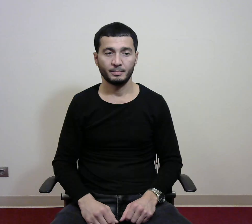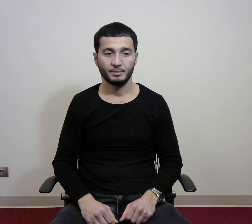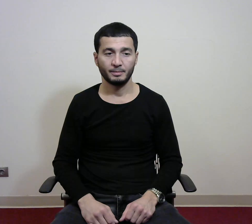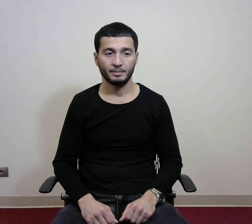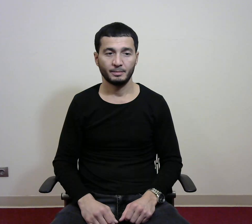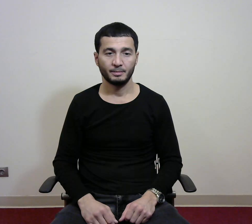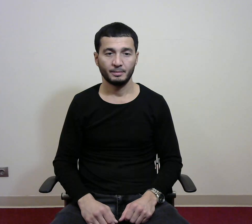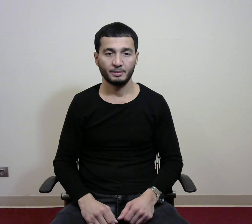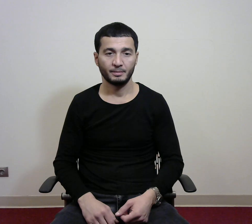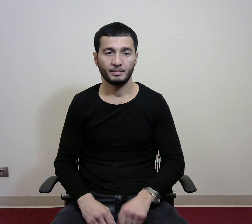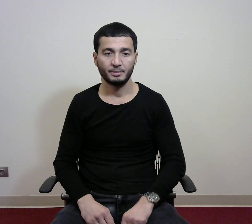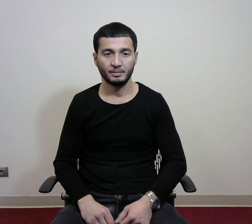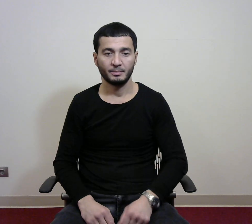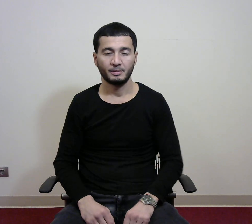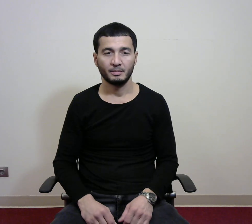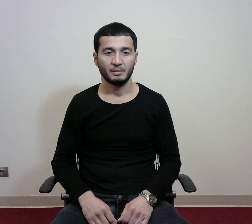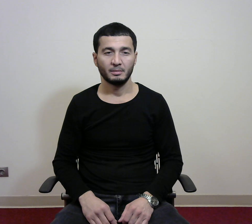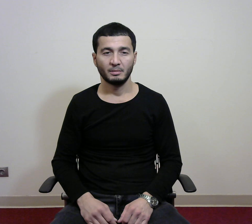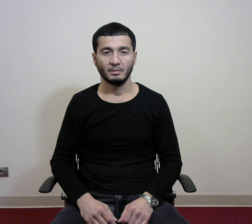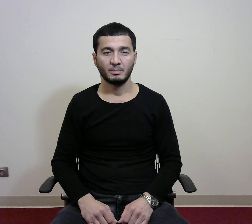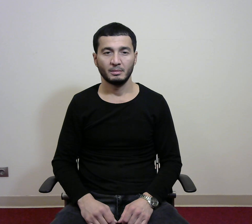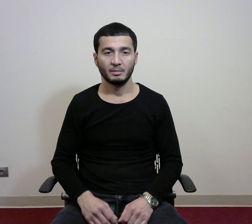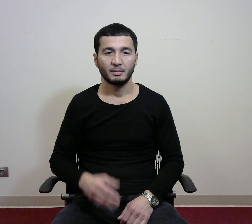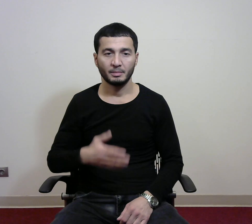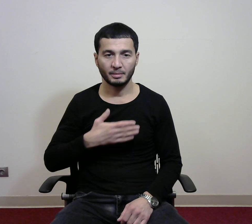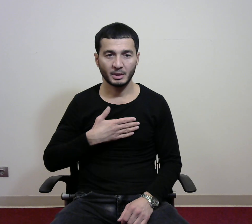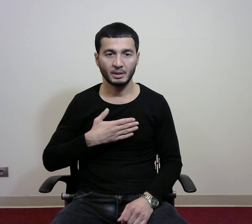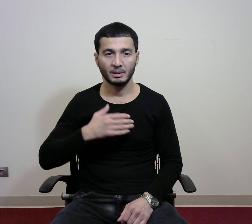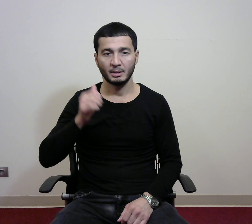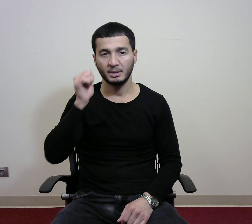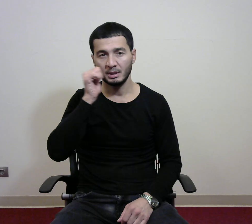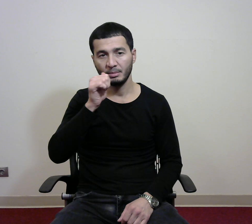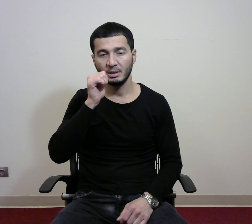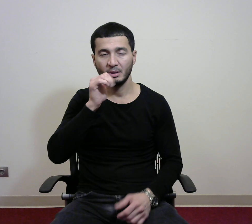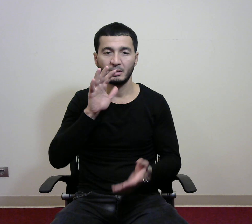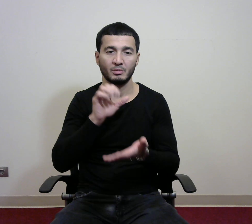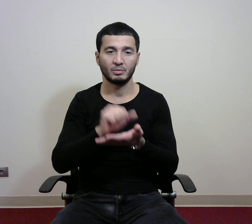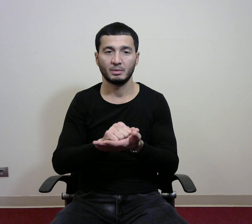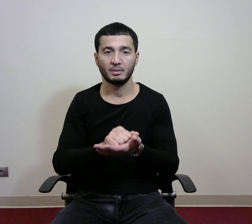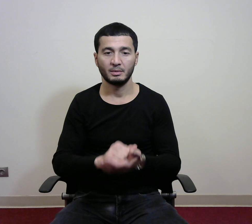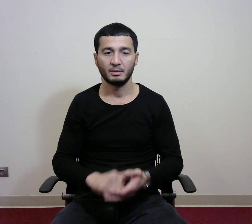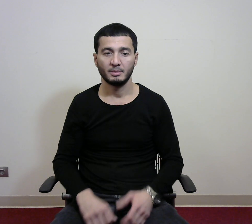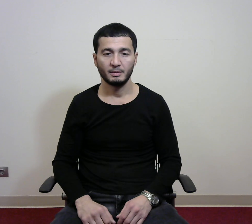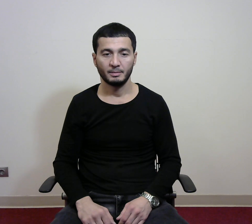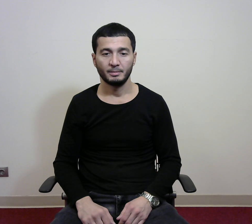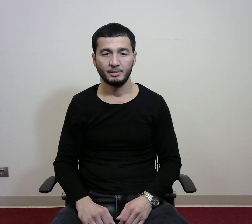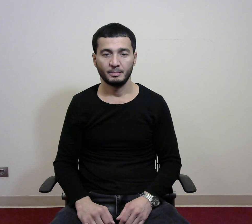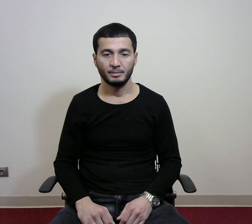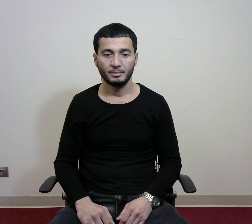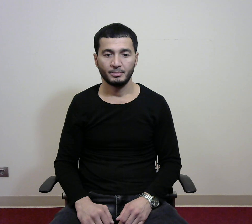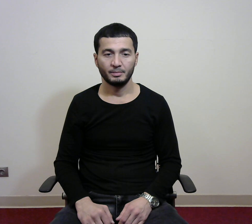Mən sabah məşğulam